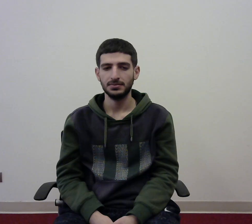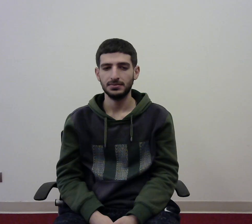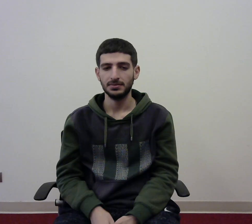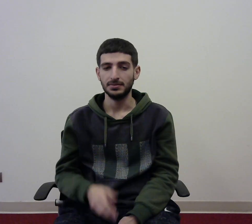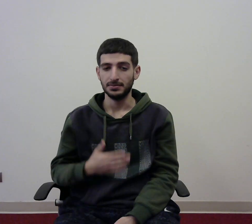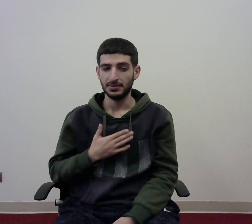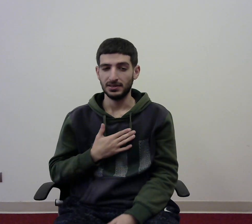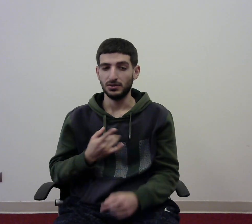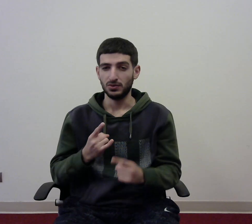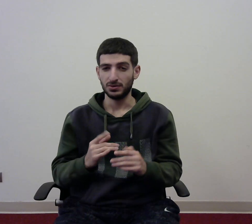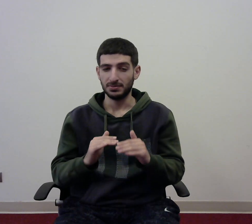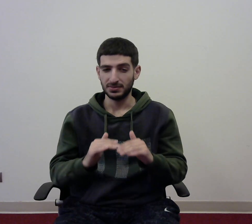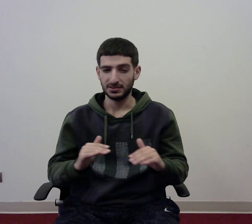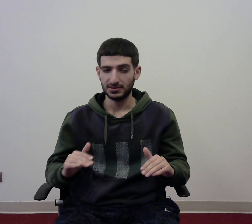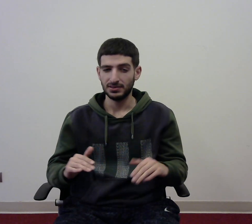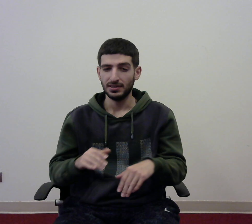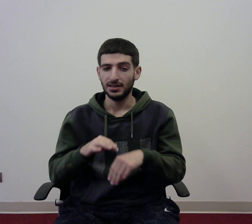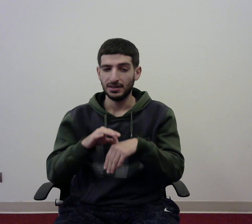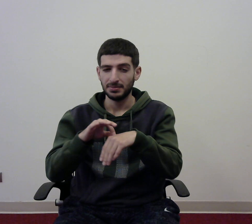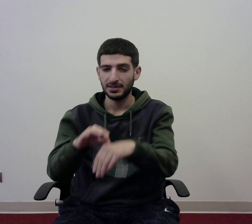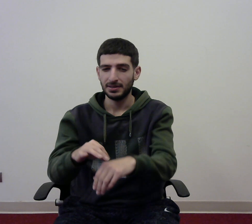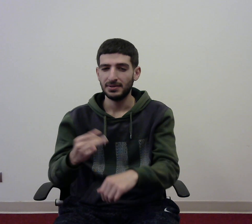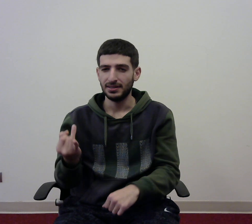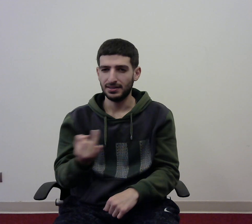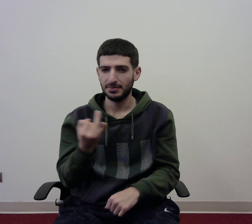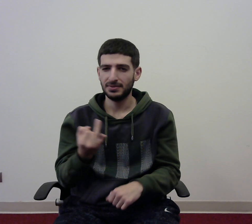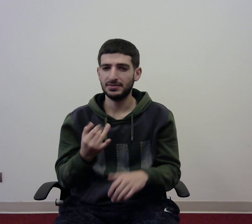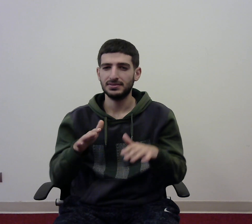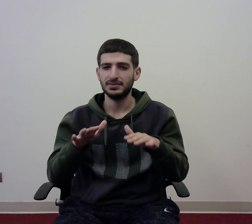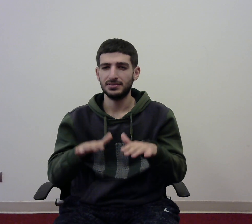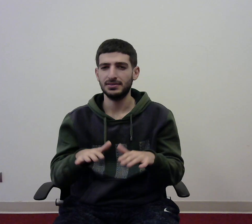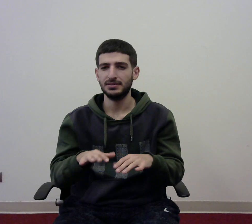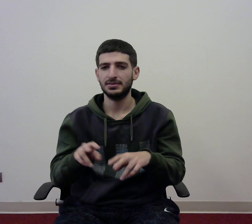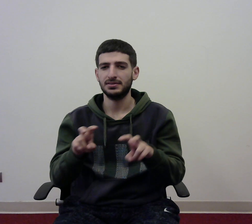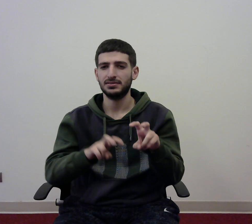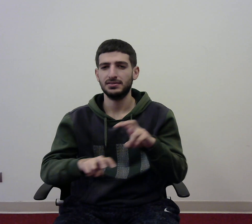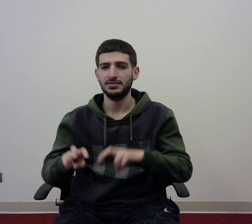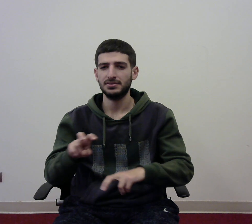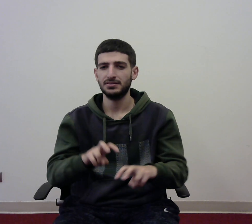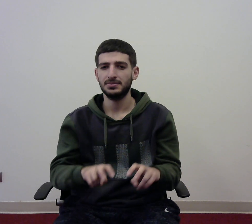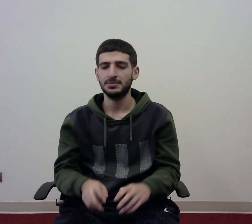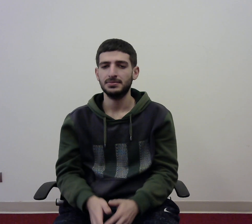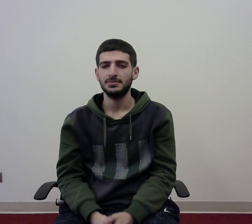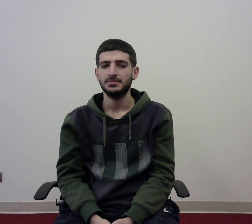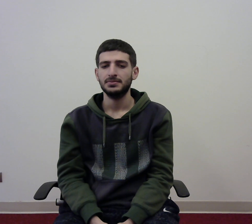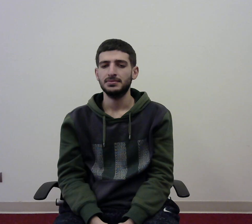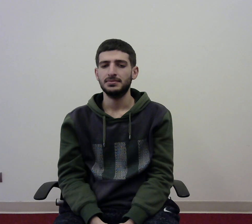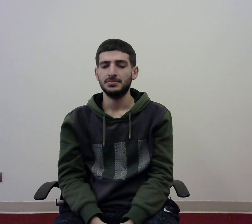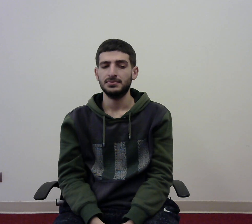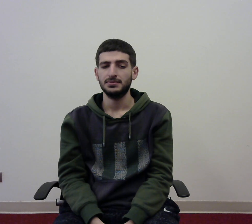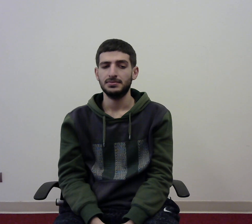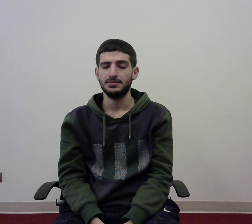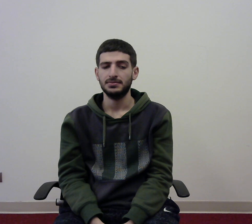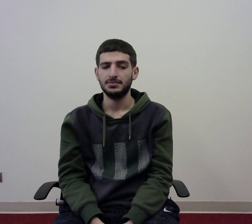Mən uşaqlarımı aparmağa maraqlı yer axtarıram